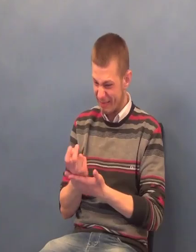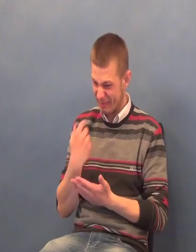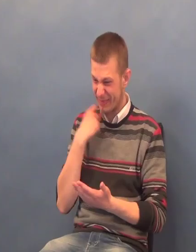To śmieszne.